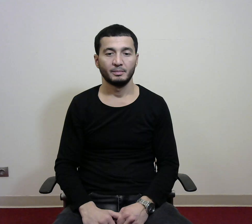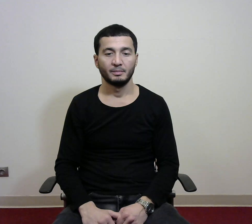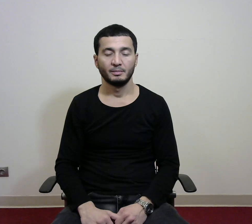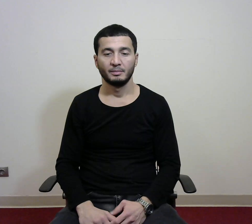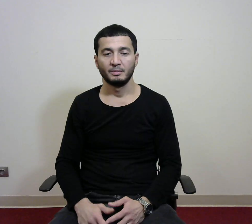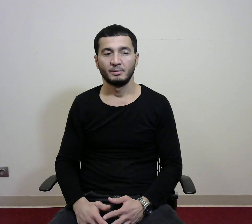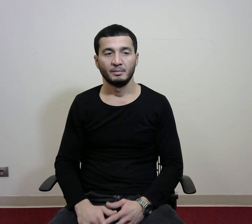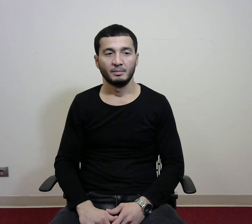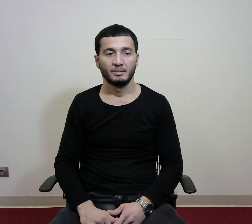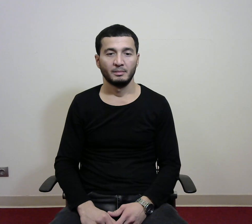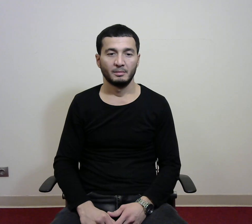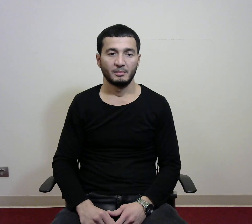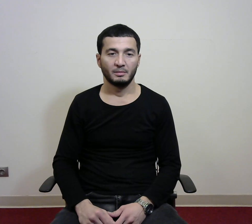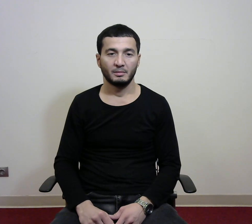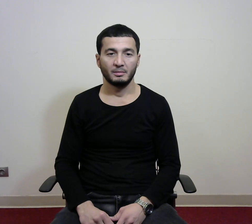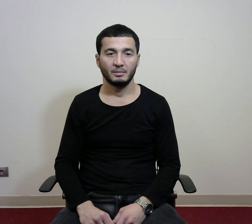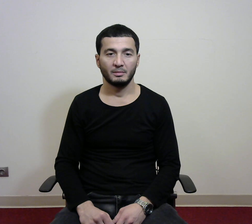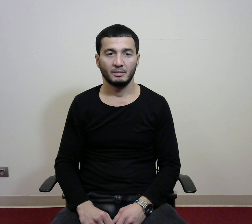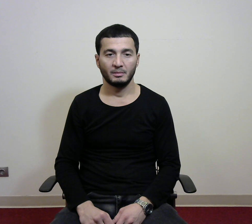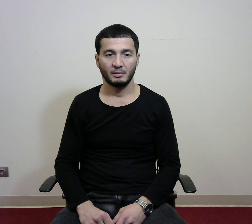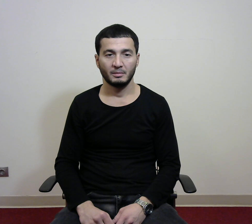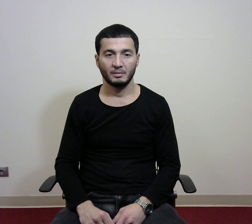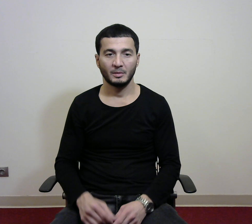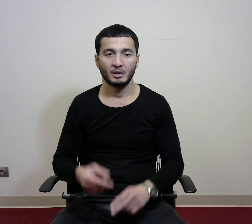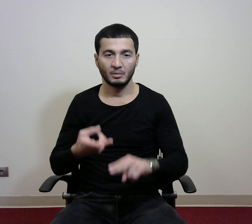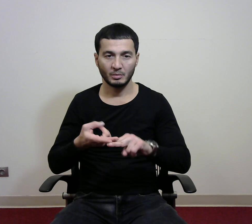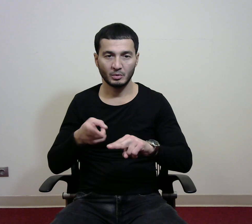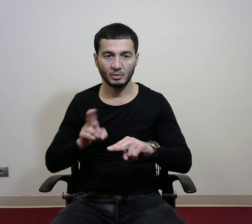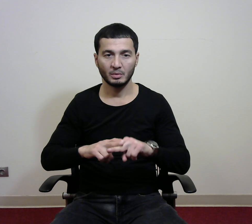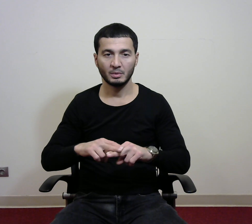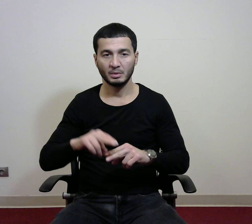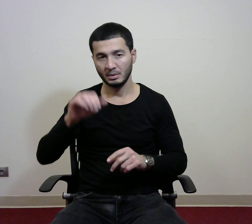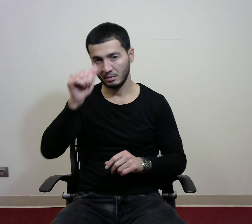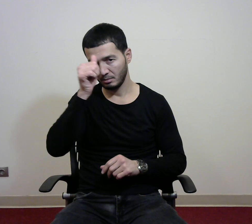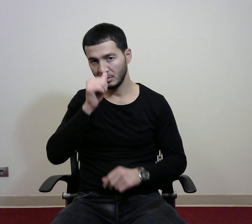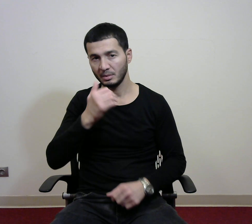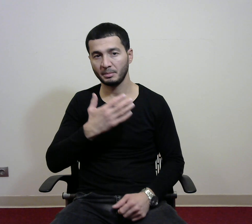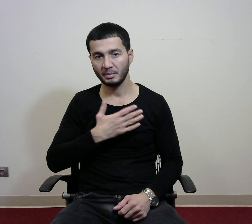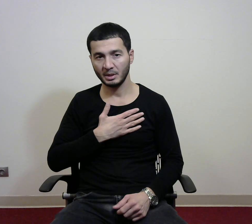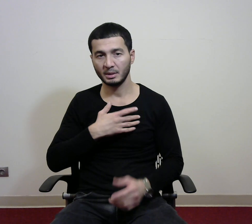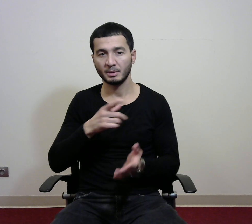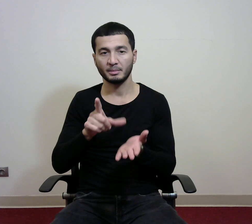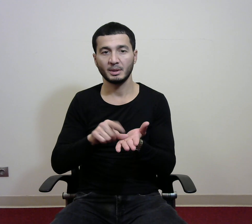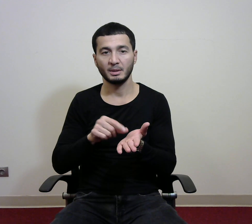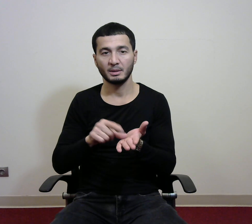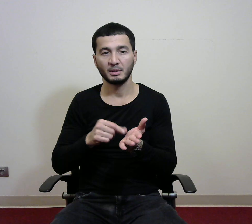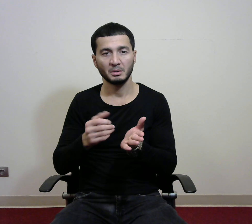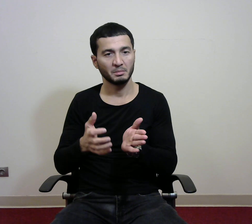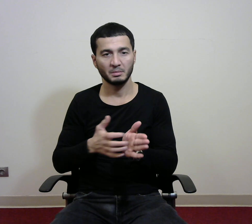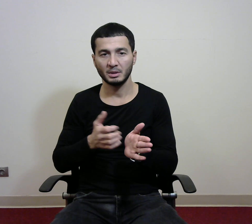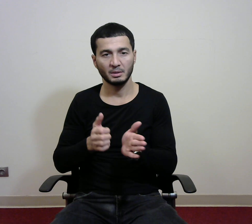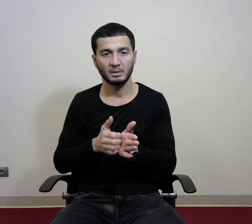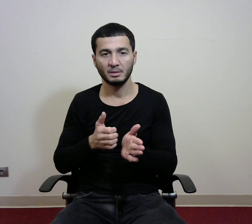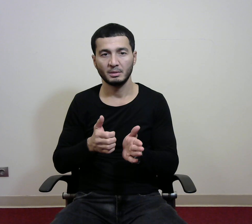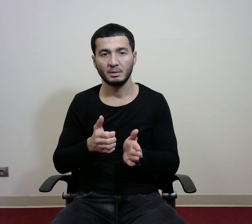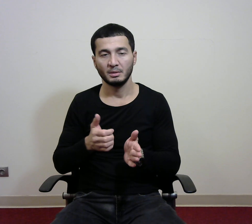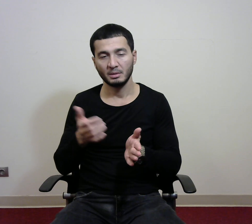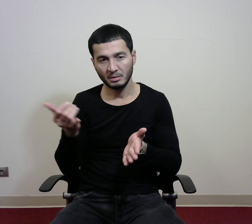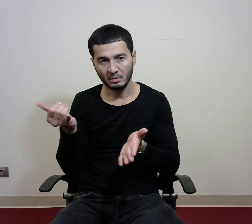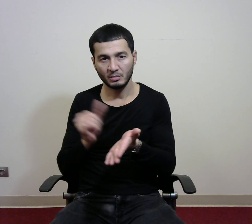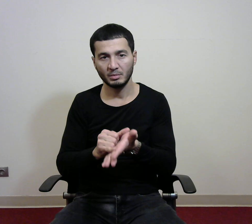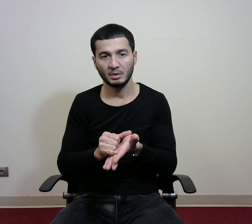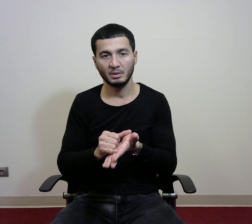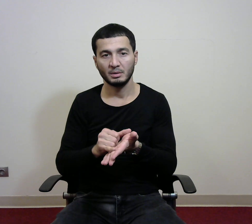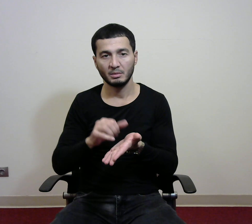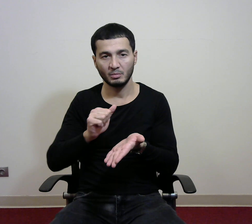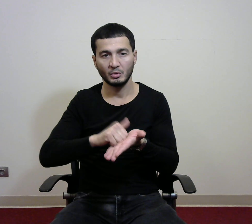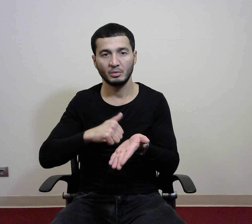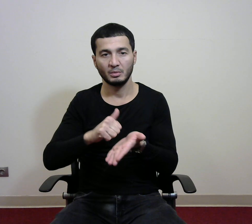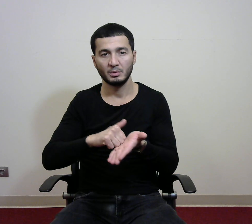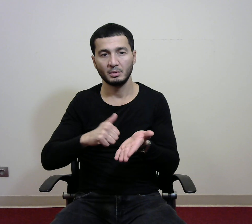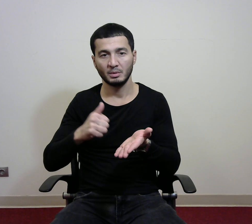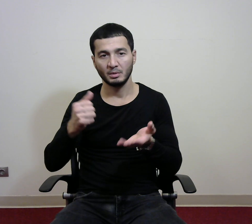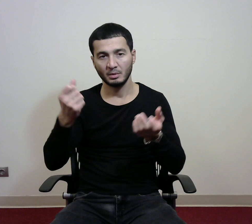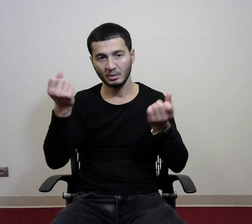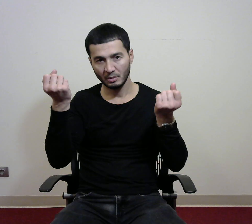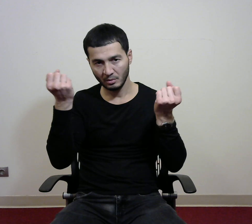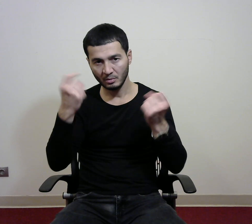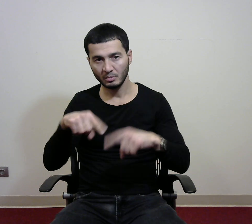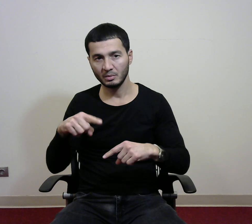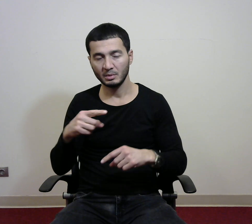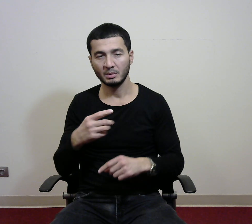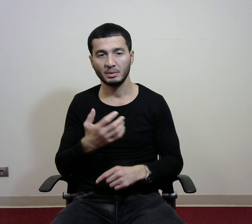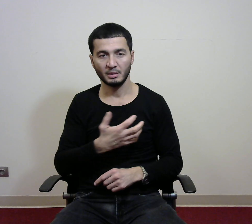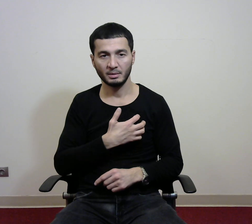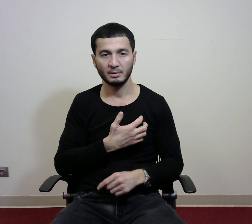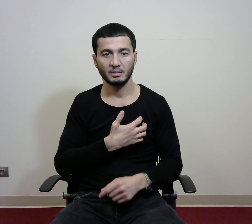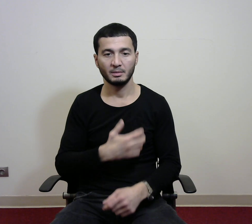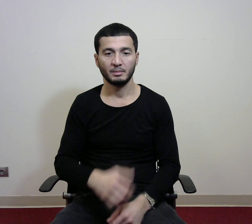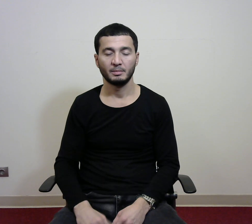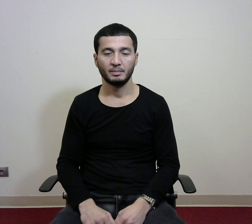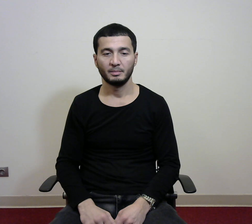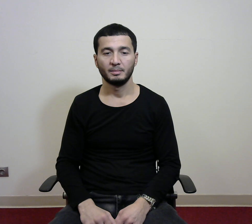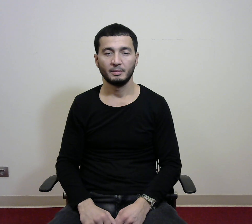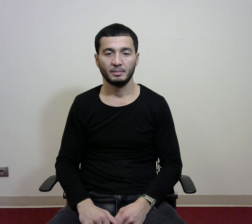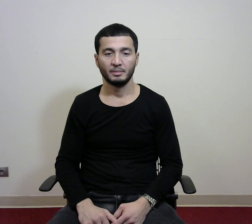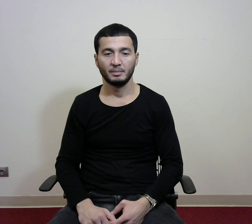Bu ay mənim pensiyam əksik yüklənib, səbəbini bilmək istəyirəm